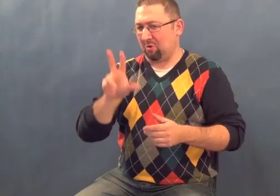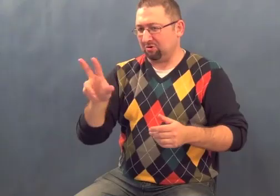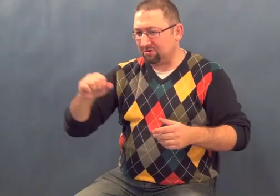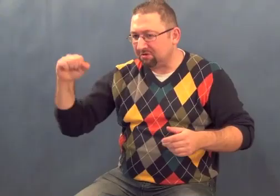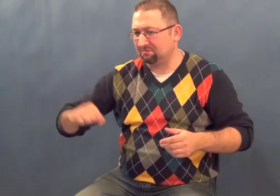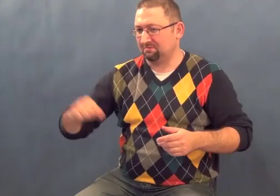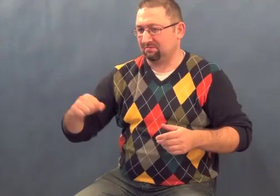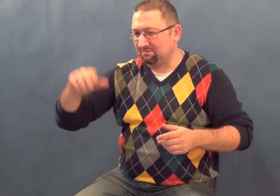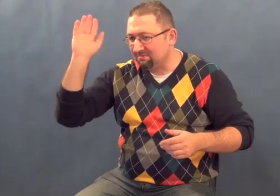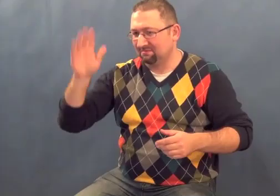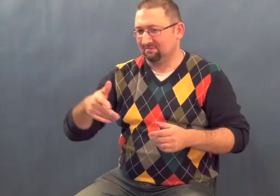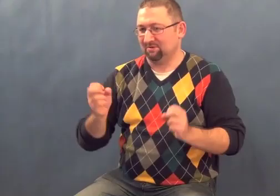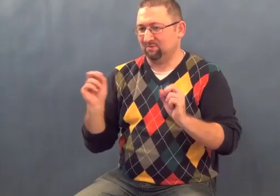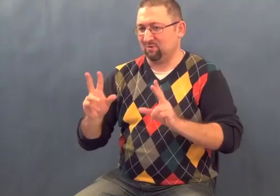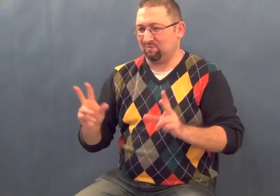Zgodzę się, dobra, ok.